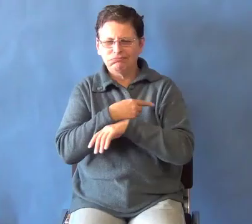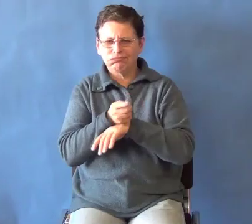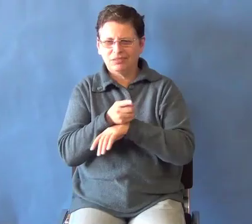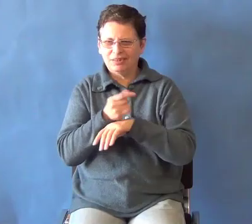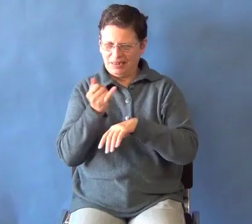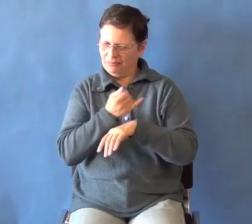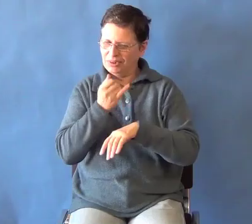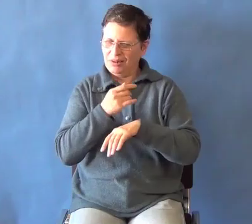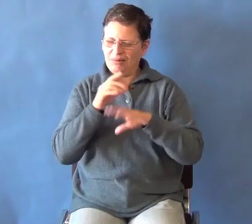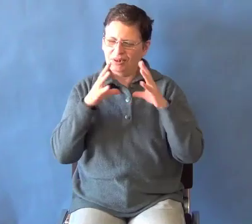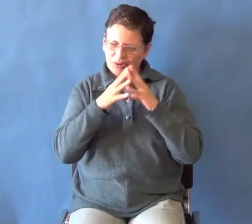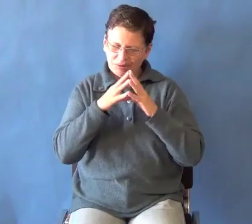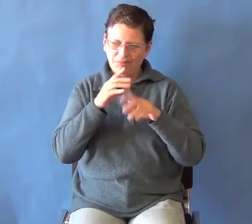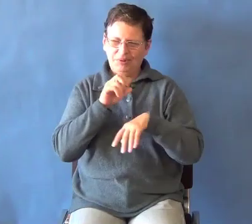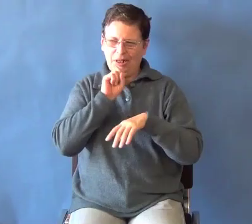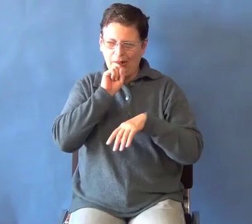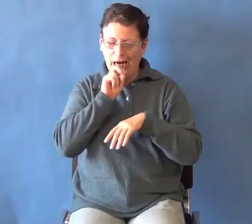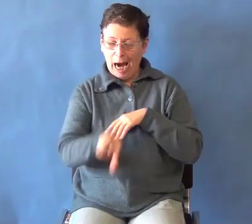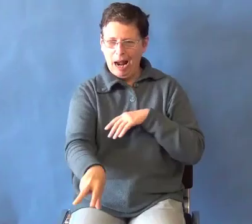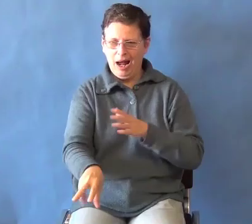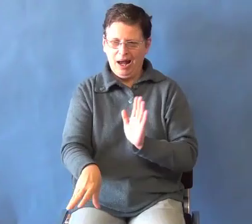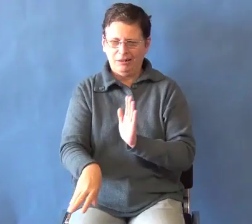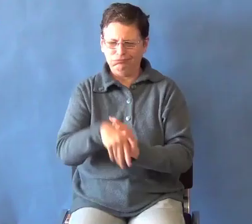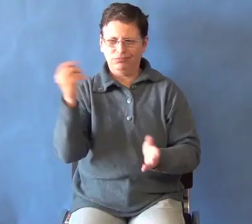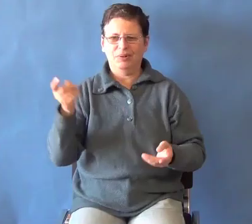Zawsze o pełnej godzinie kukułka wyskakuje, na przykład o dziesiątej.